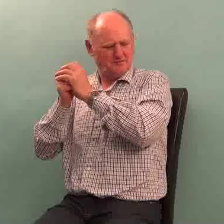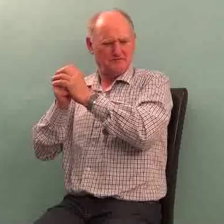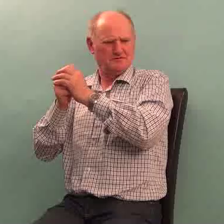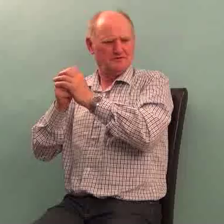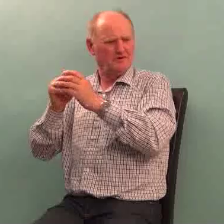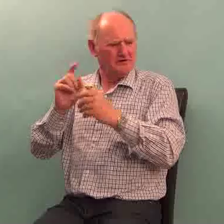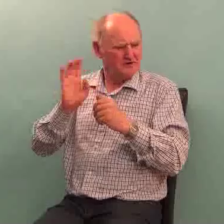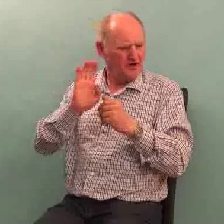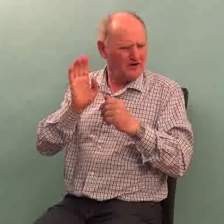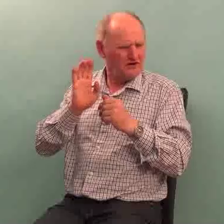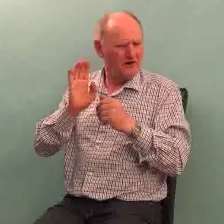Nie...